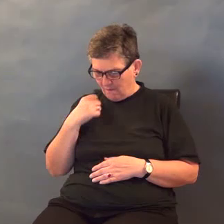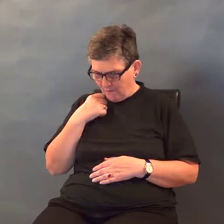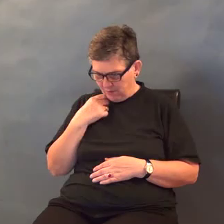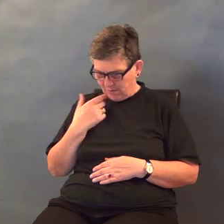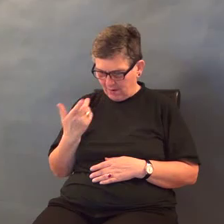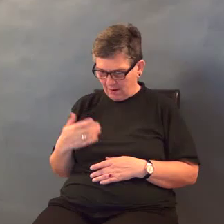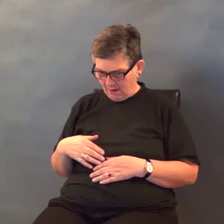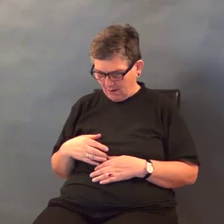Wódka.